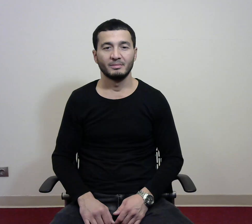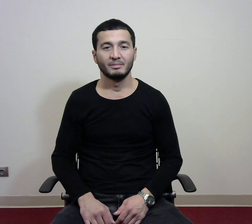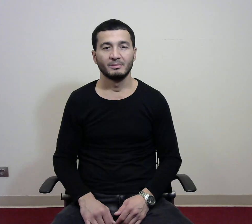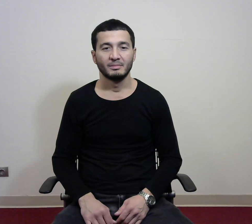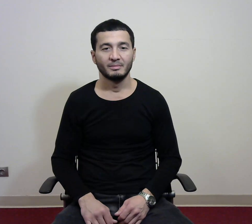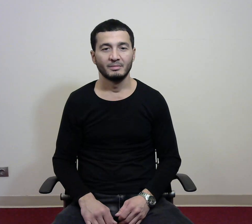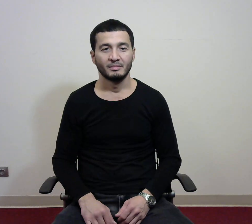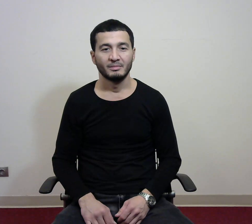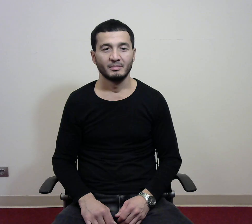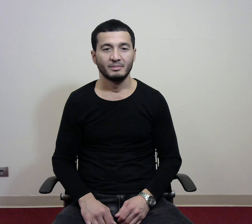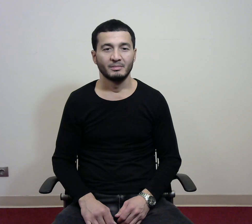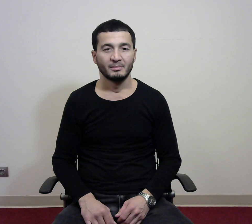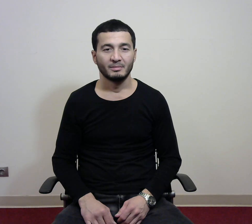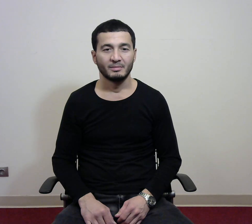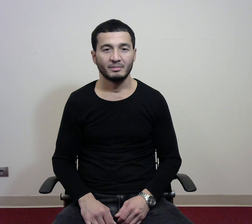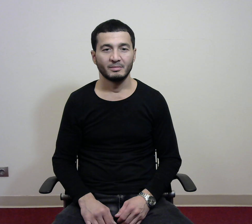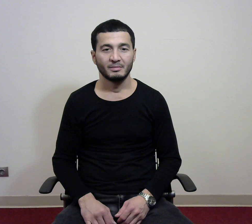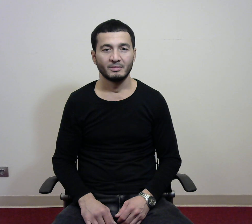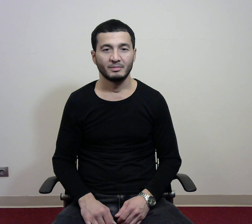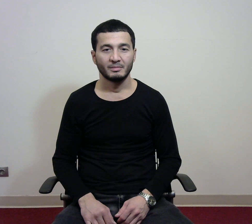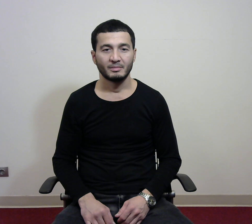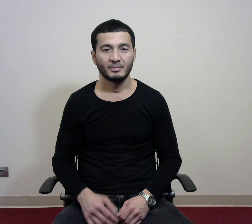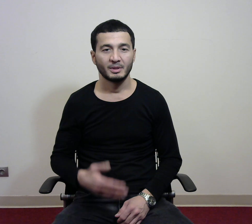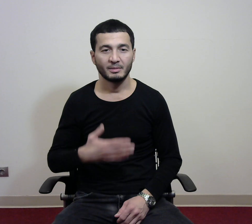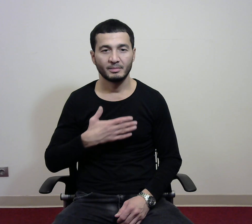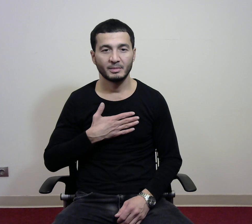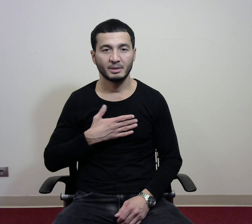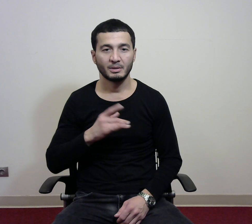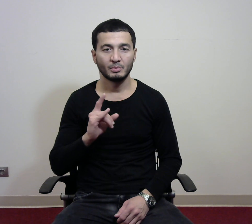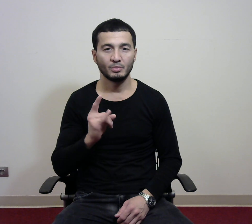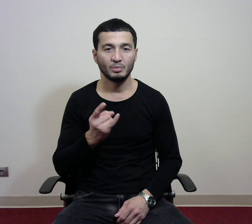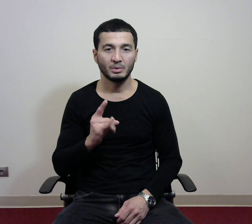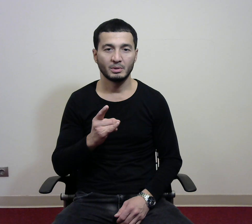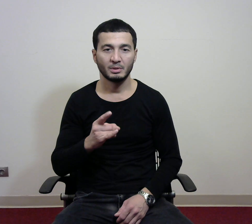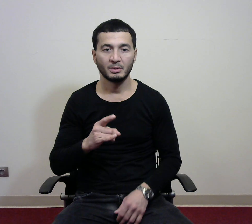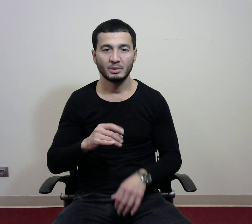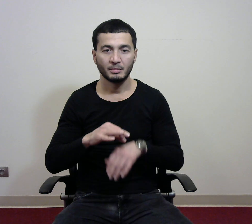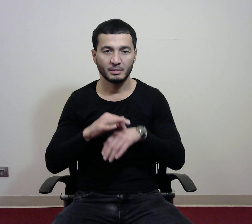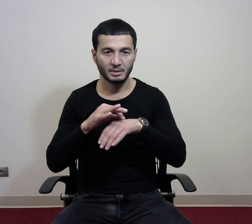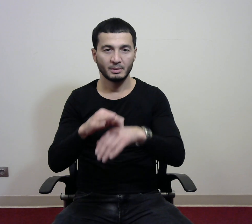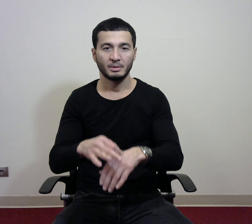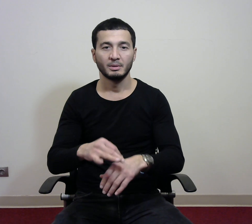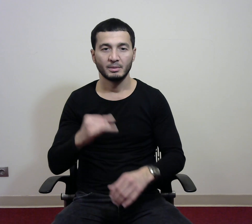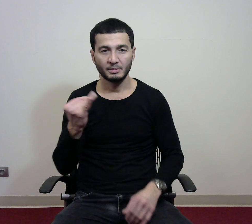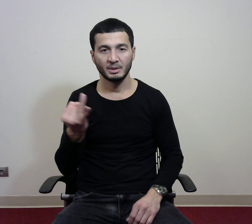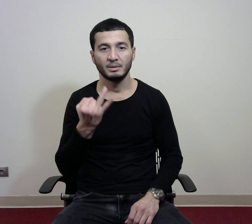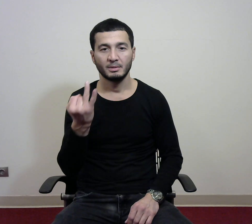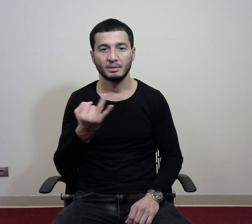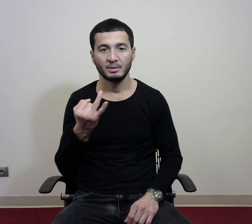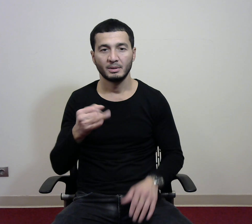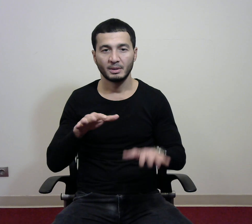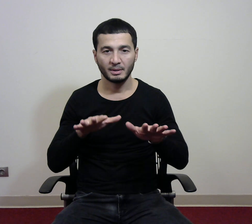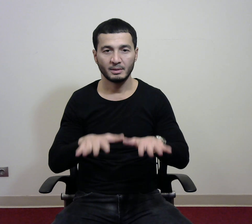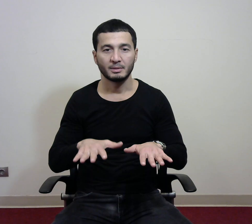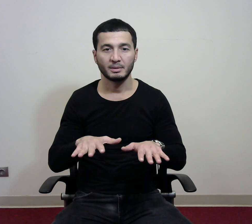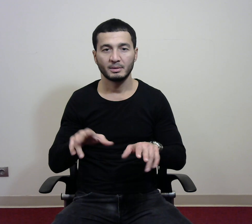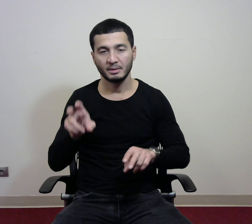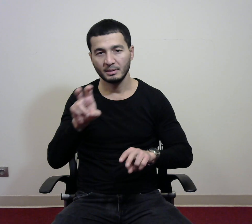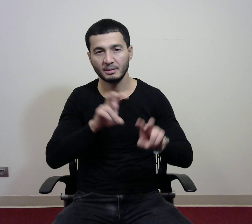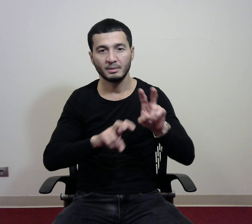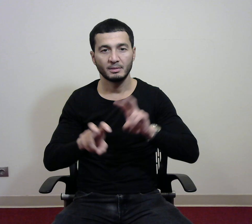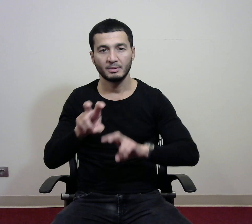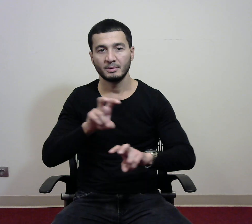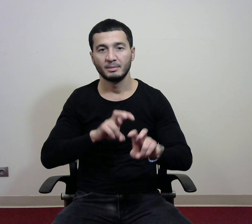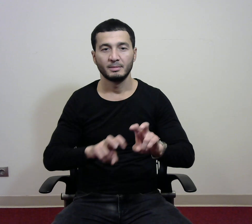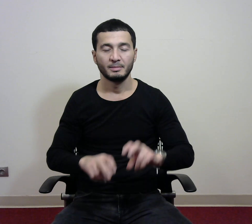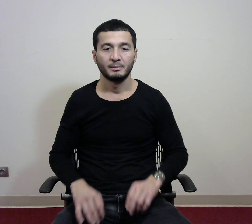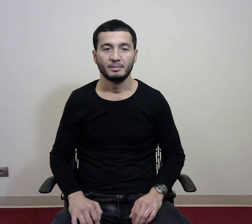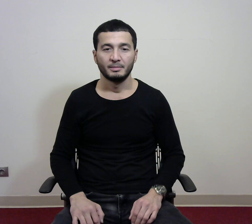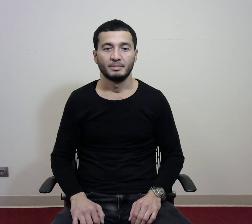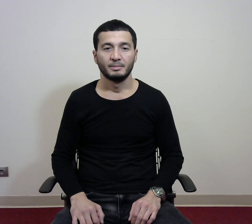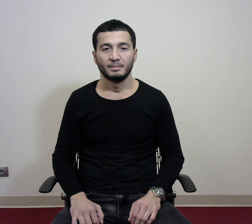Mən uşaqlarımı aparmağa maraqlı yer axtarıram